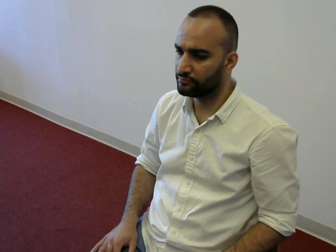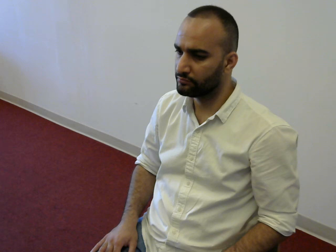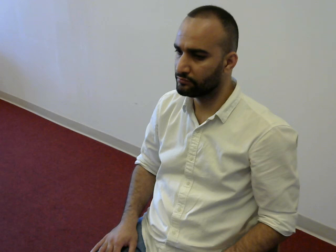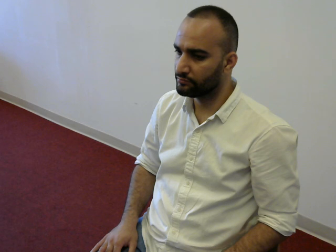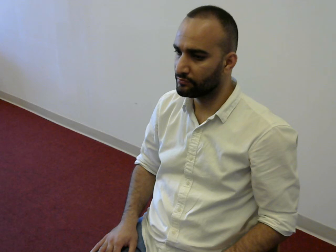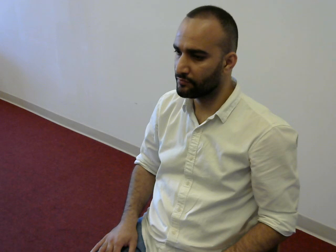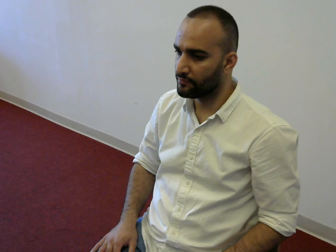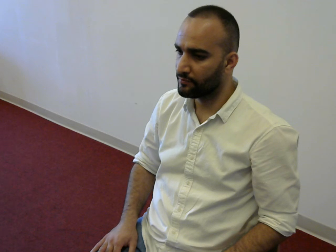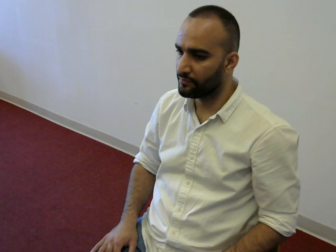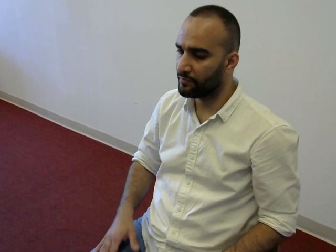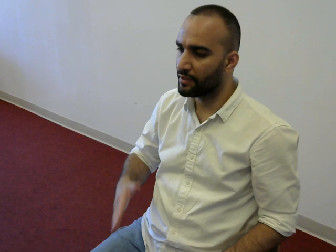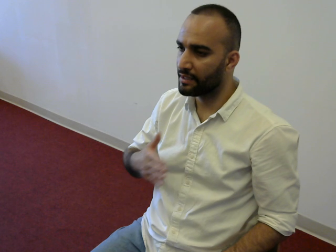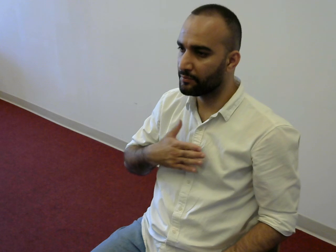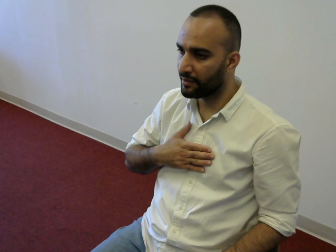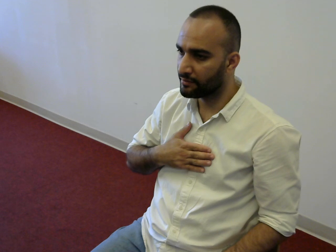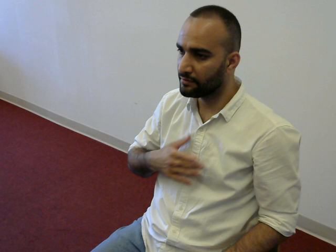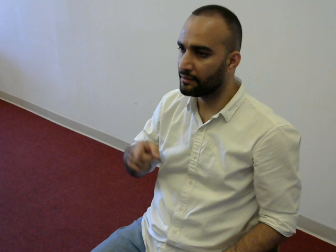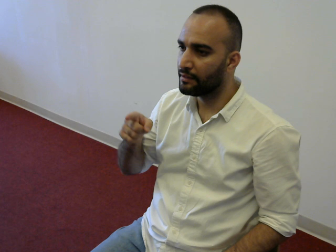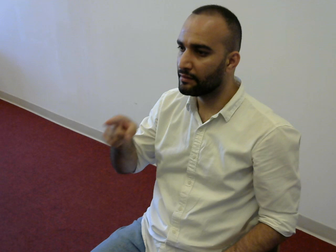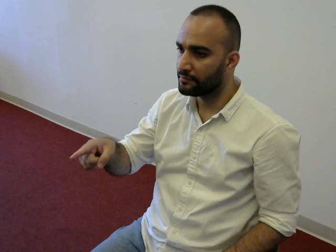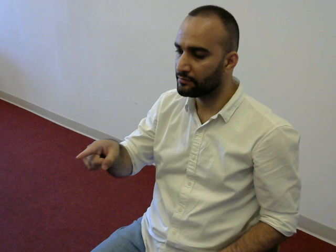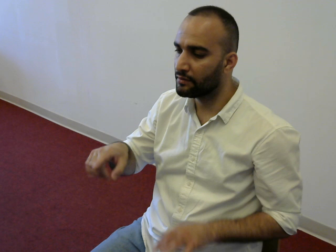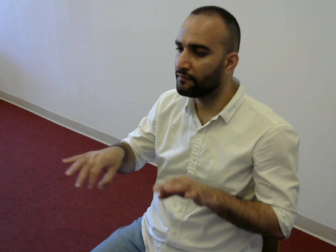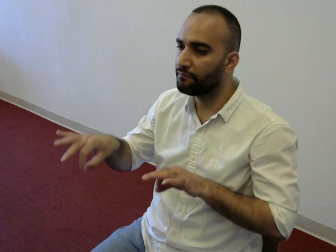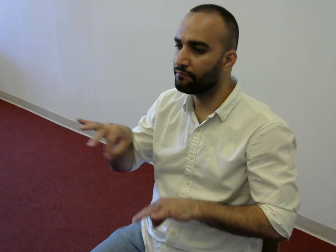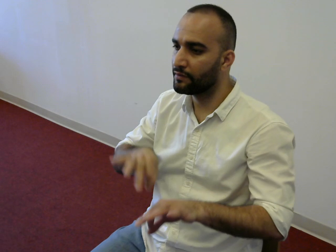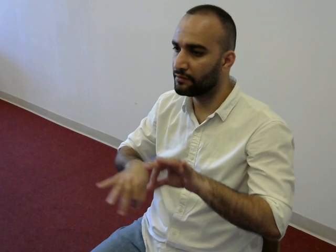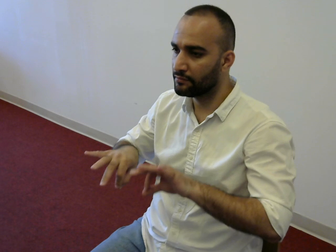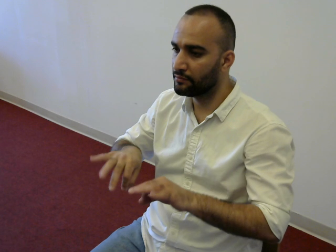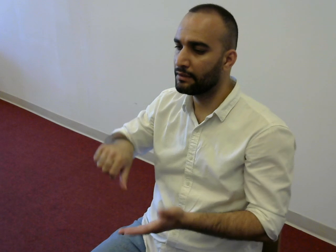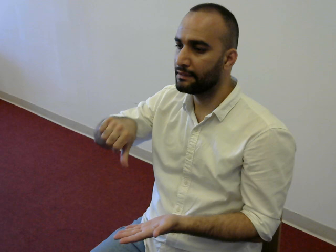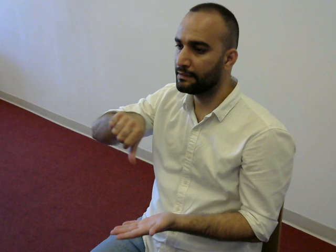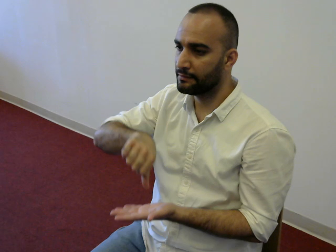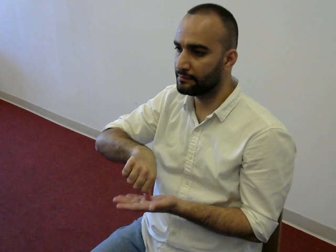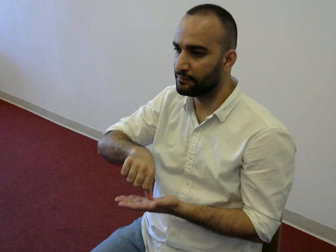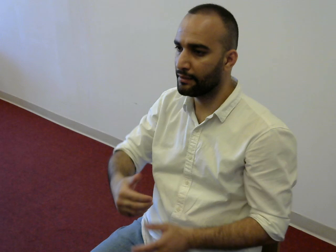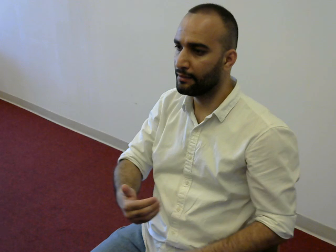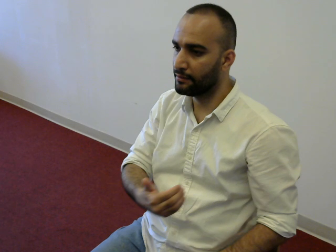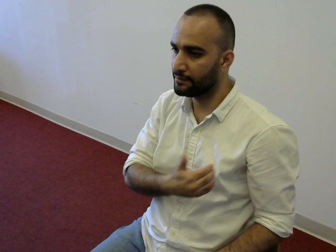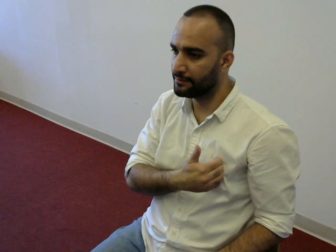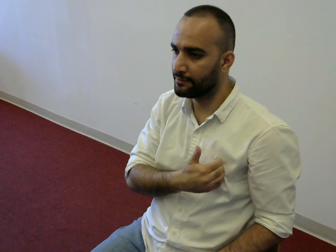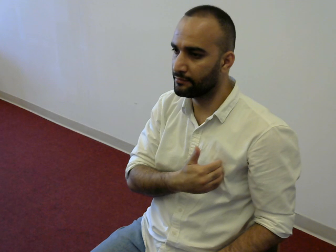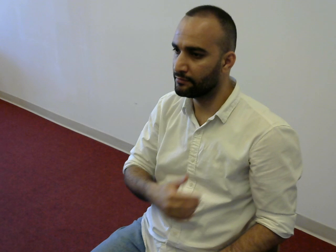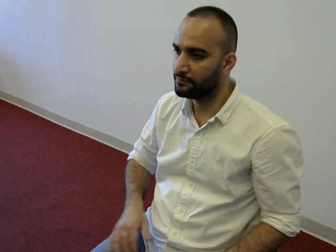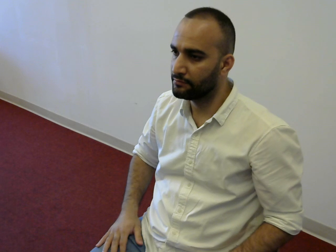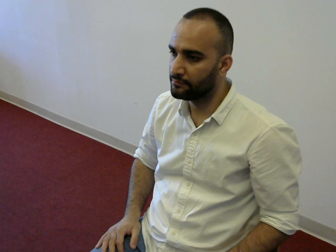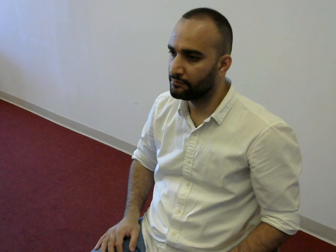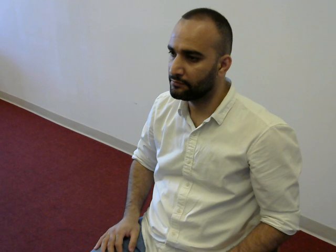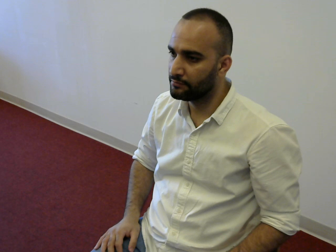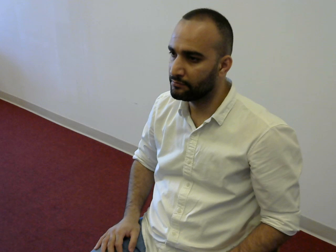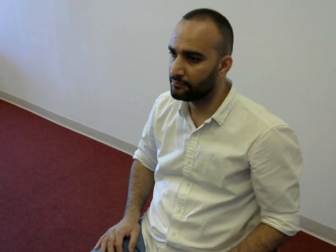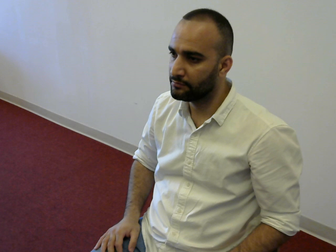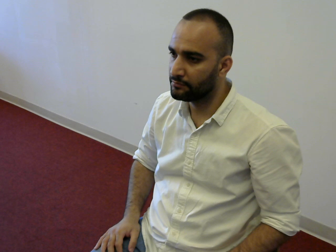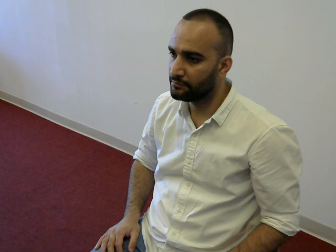Mən sizin layihədə iştirak etmək istərdim